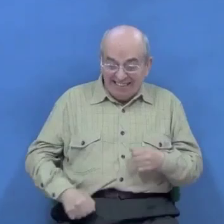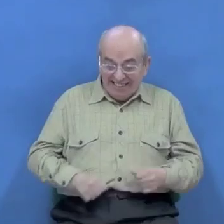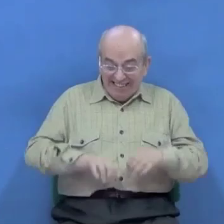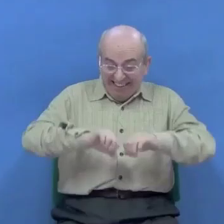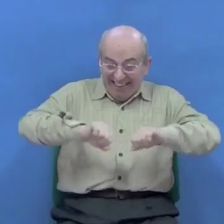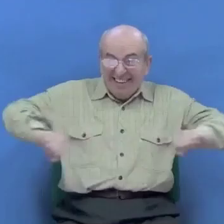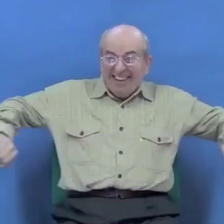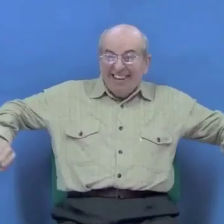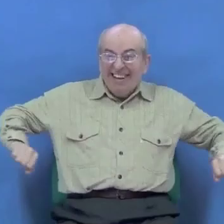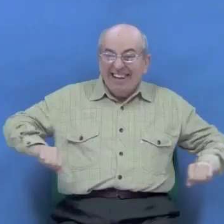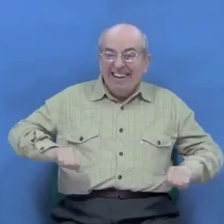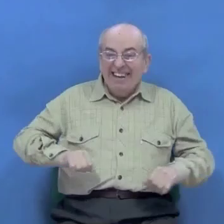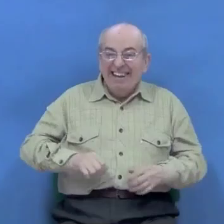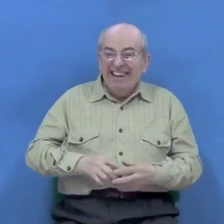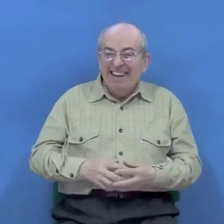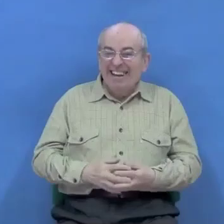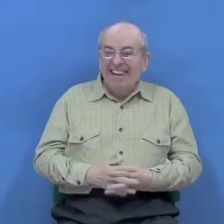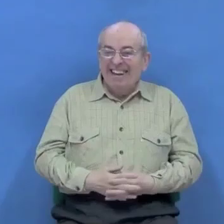Żona pójdzie i odsłoni.